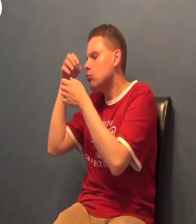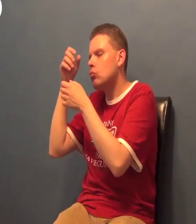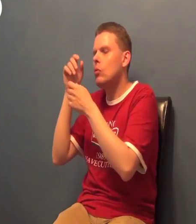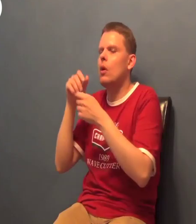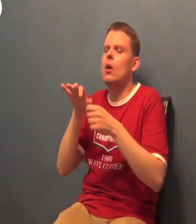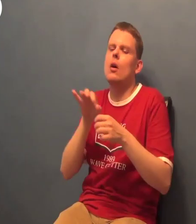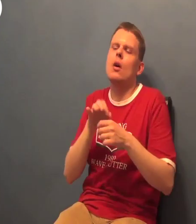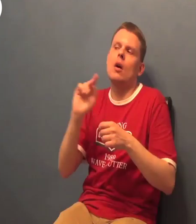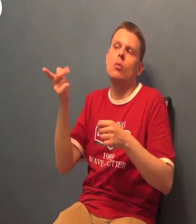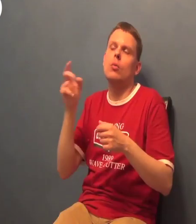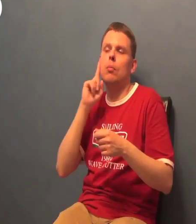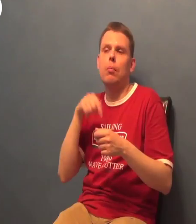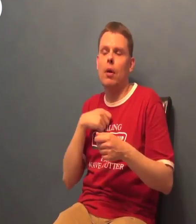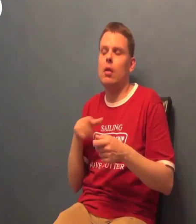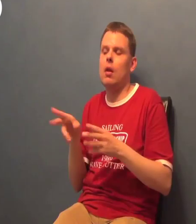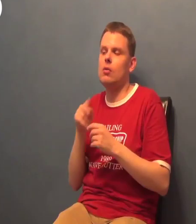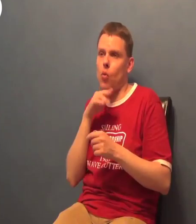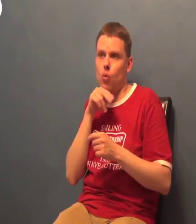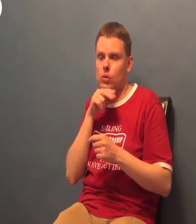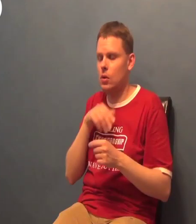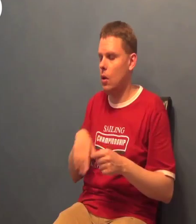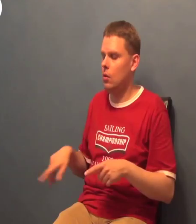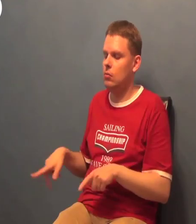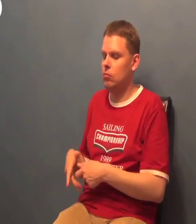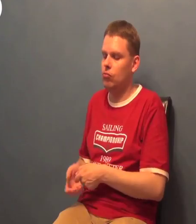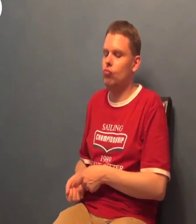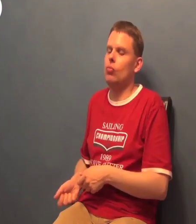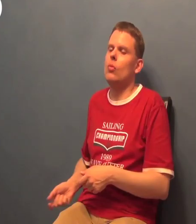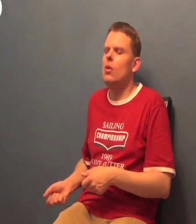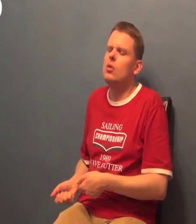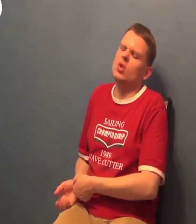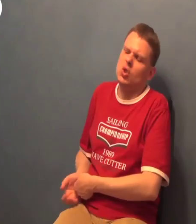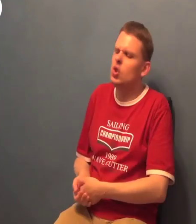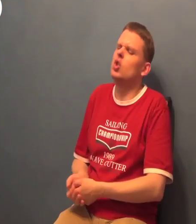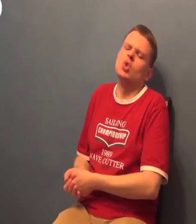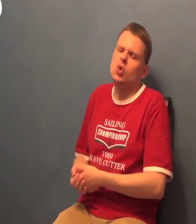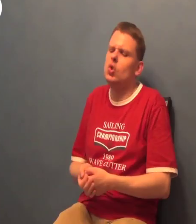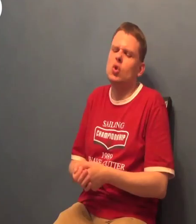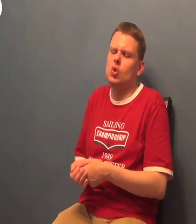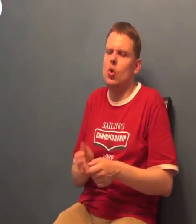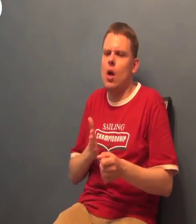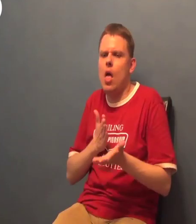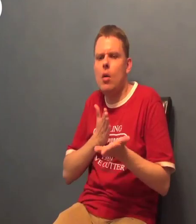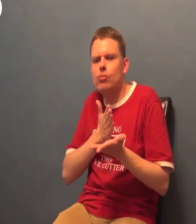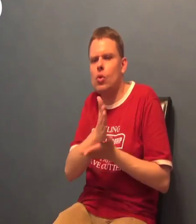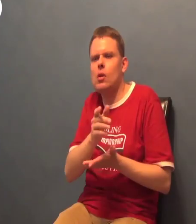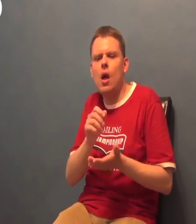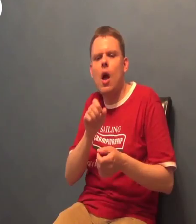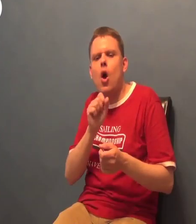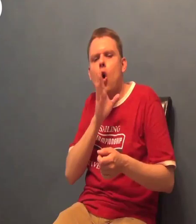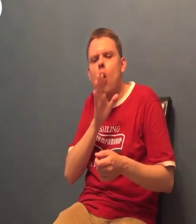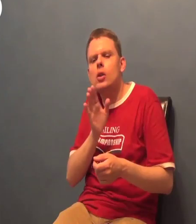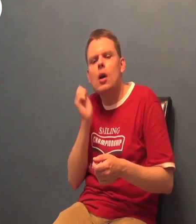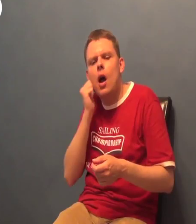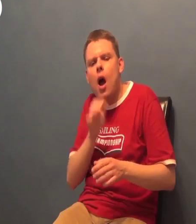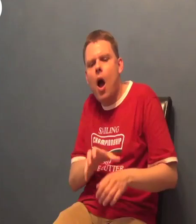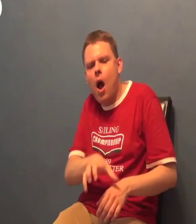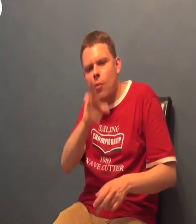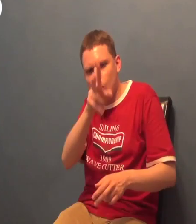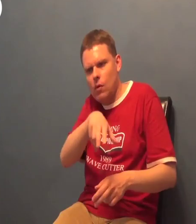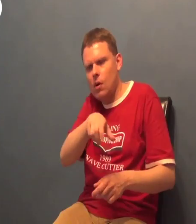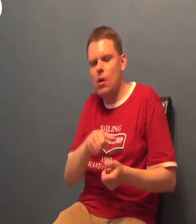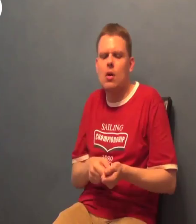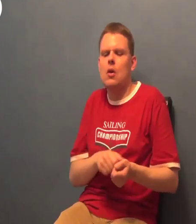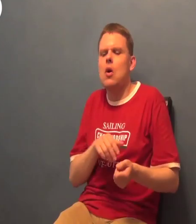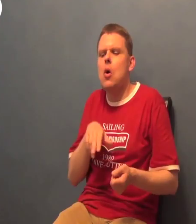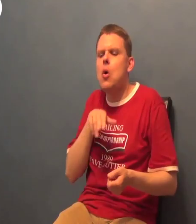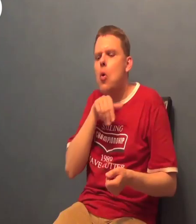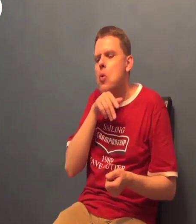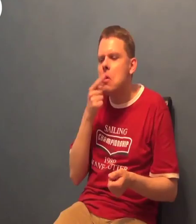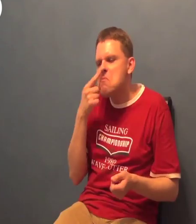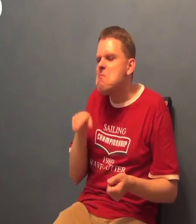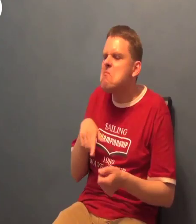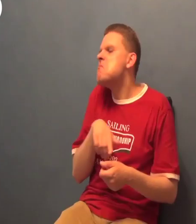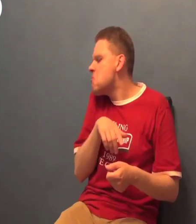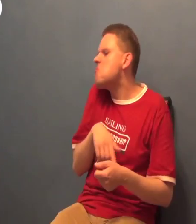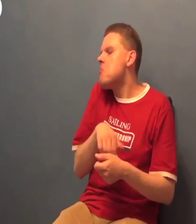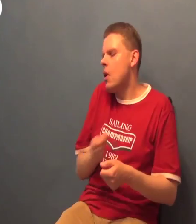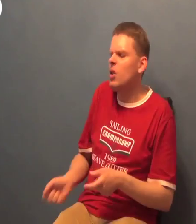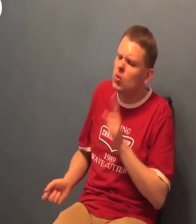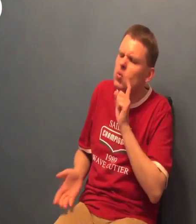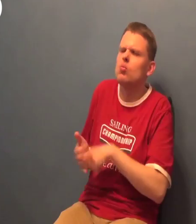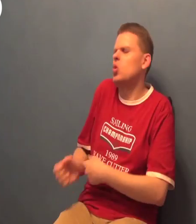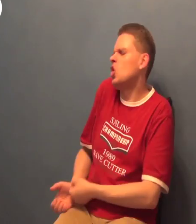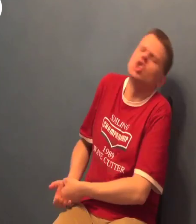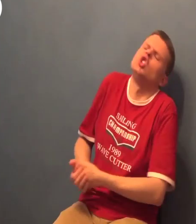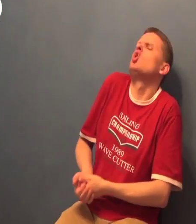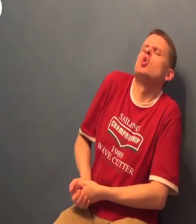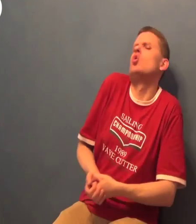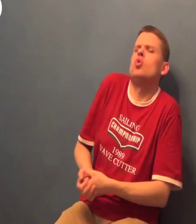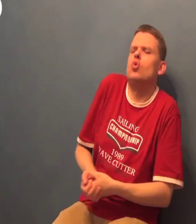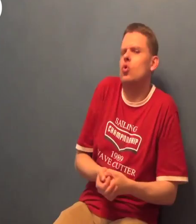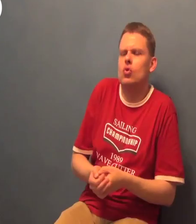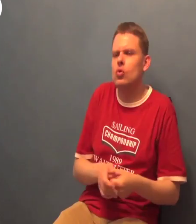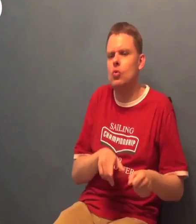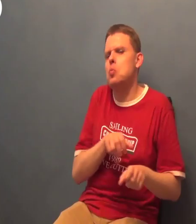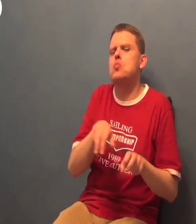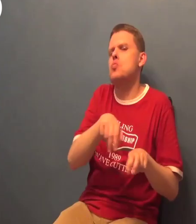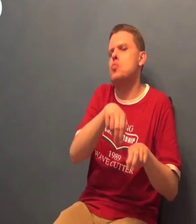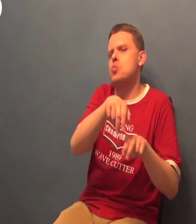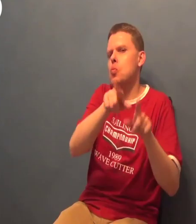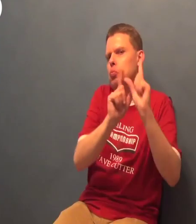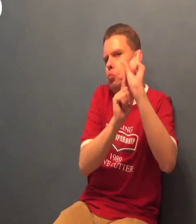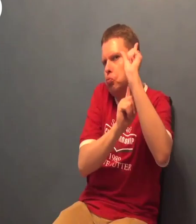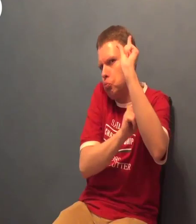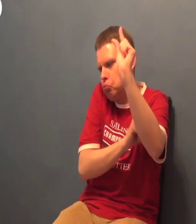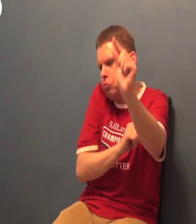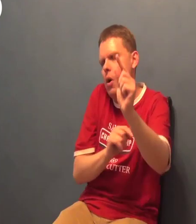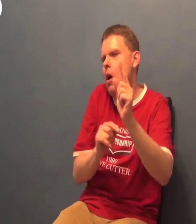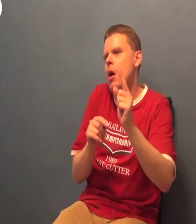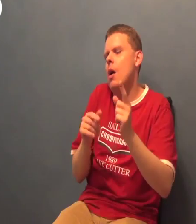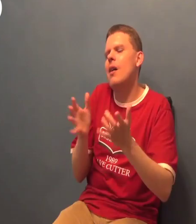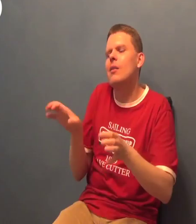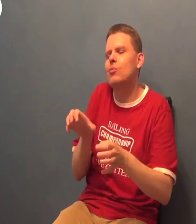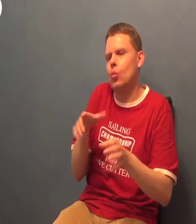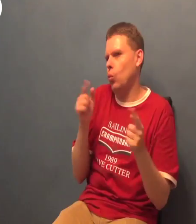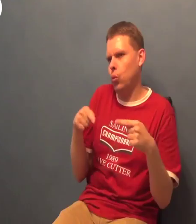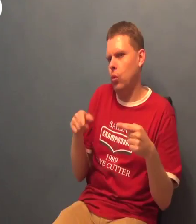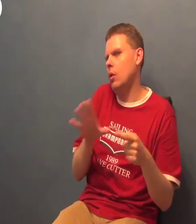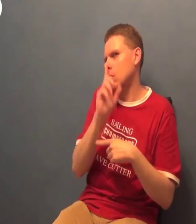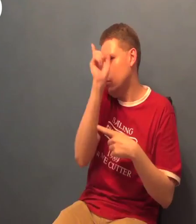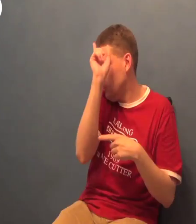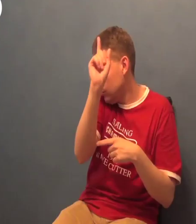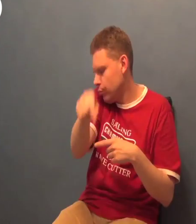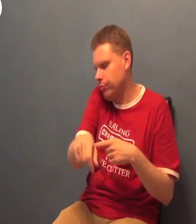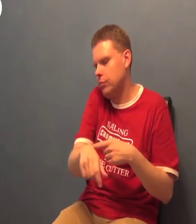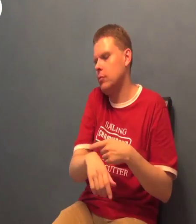Mężczyzna ciągnie kozę na postronku, mijają kosze z owocami. Niczego nie zabierają.